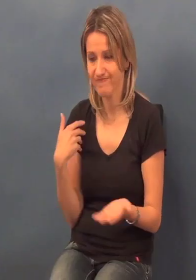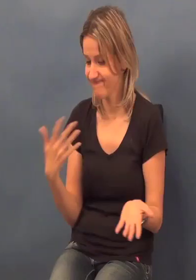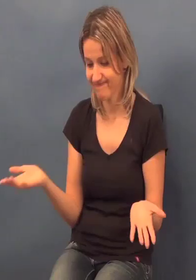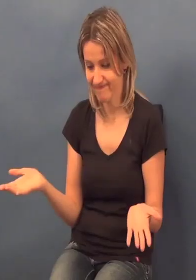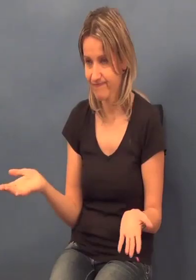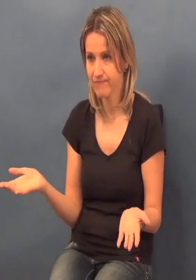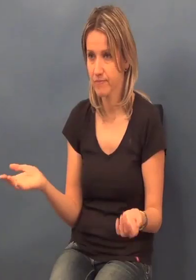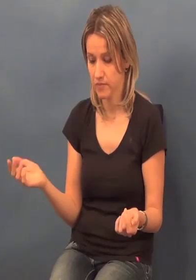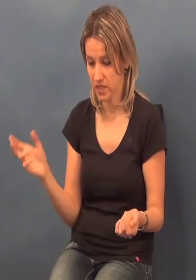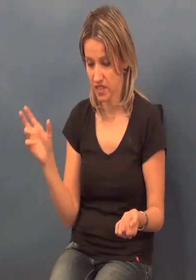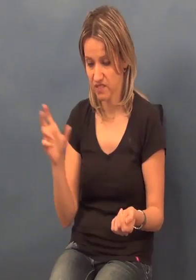Nie mogę.